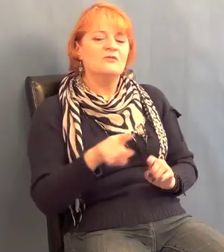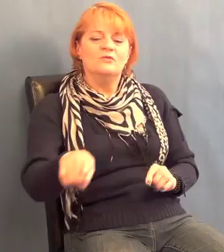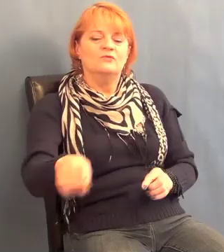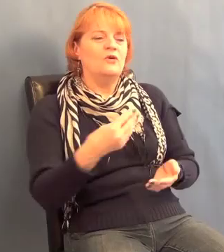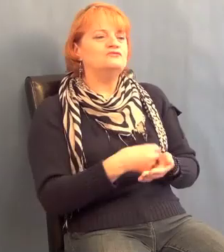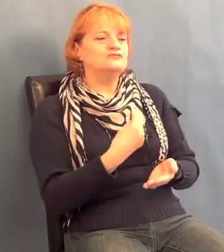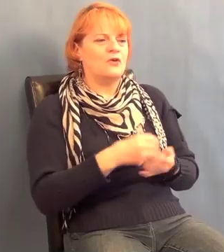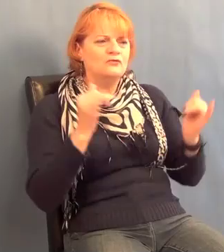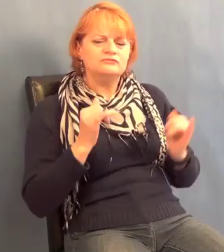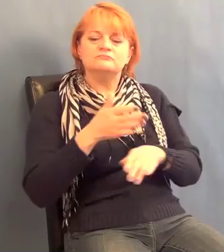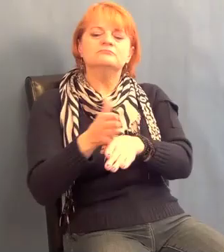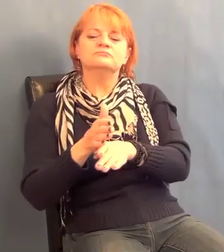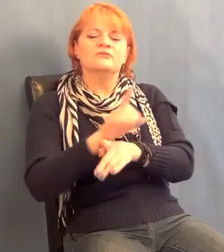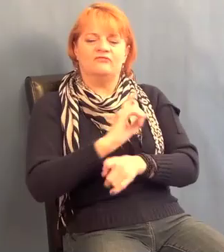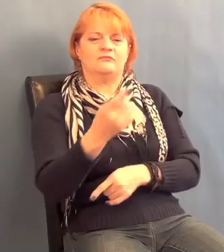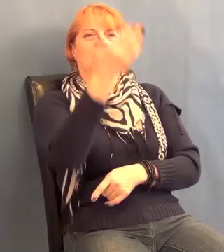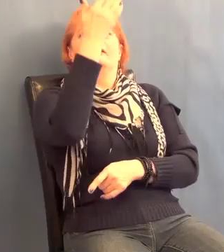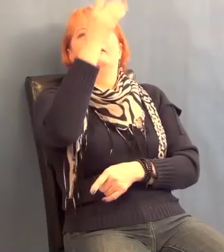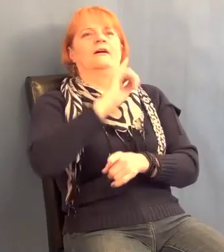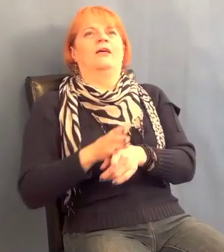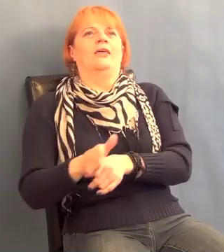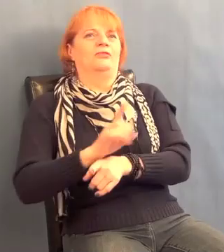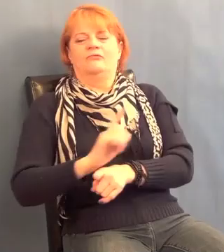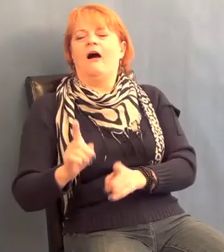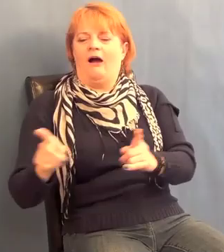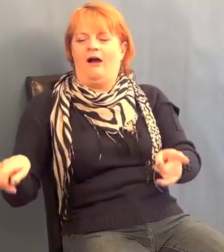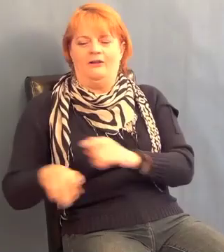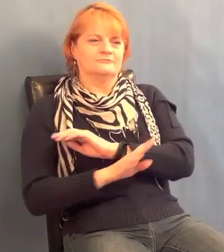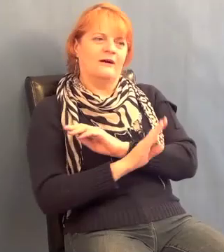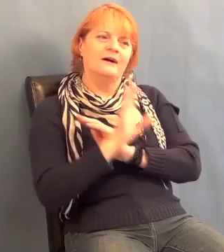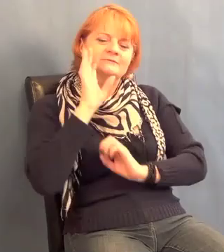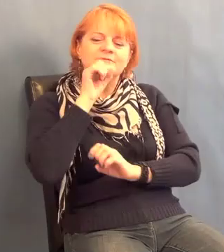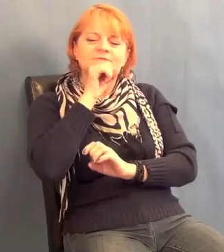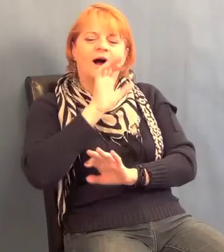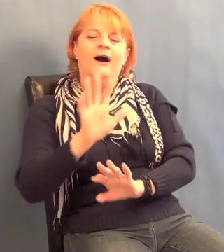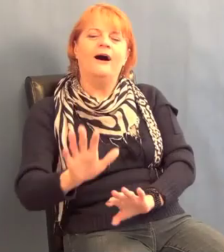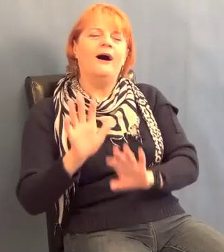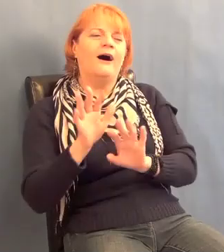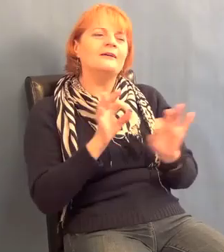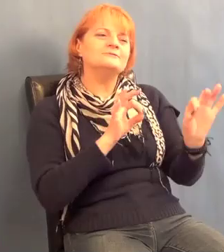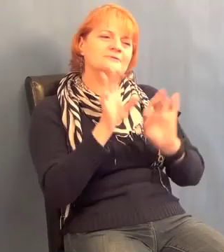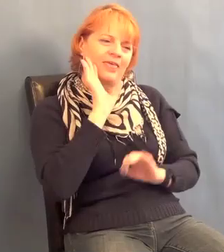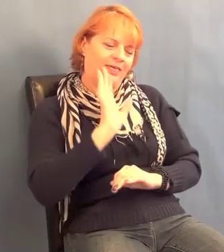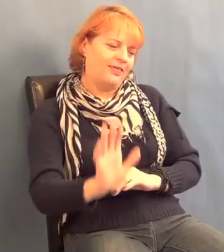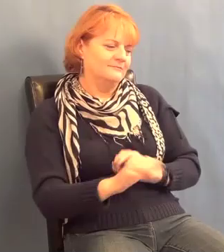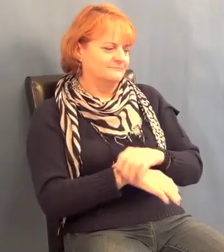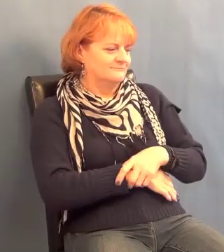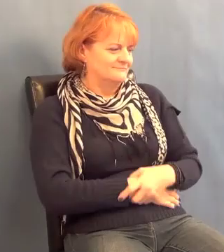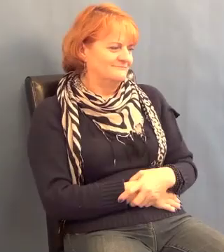Ale to krzesło ma wartość, niedługo będzie zabytkiem, zrobi się stare i będzie cenne.